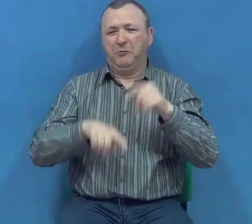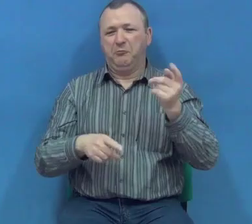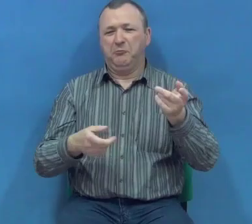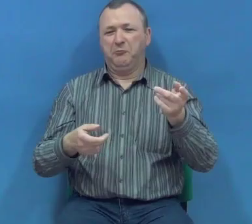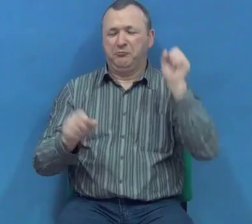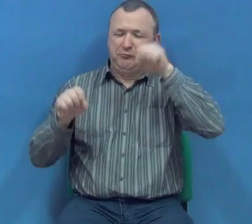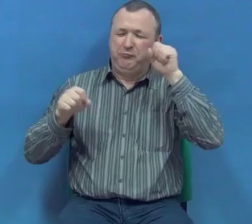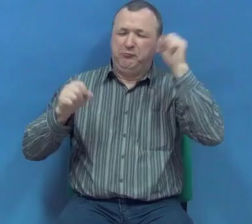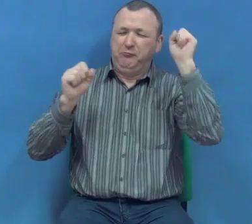Nie słyszał walenia do drzwi.